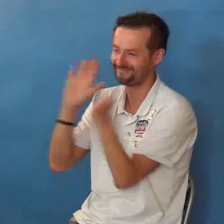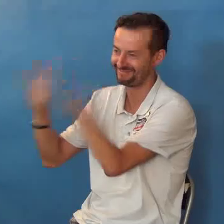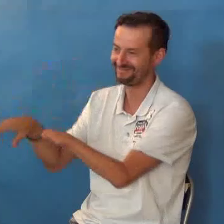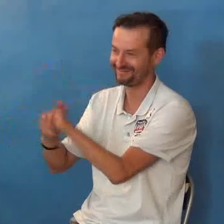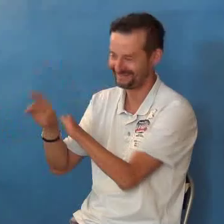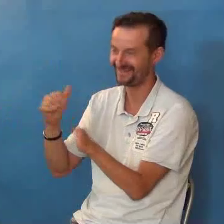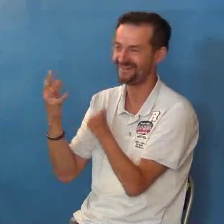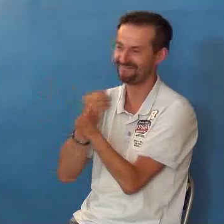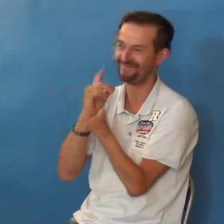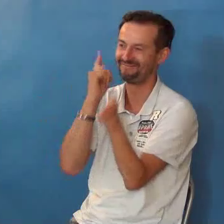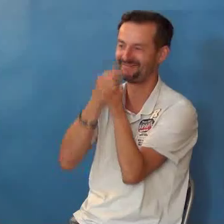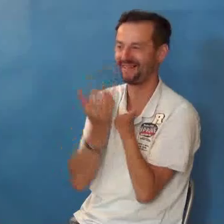Chłopak zabrał jedną żabę.